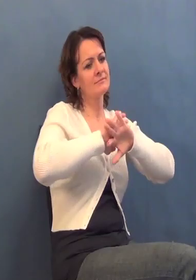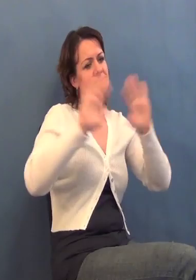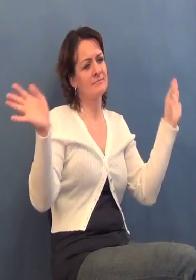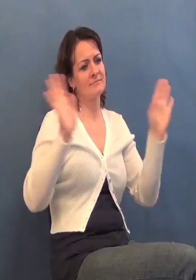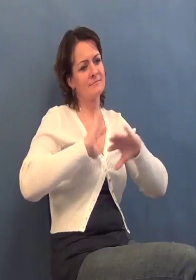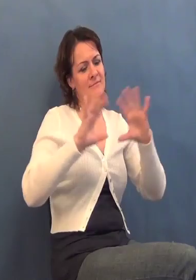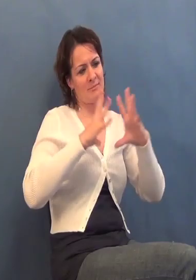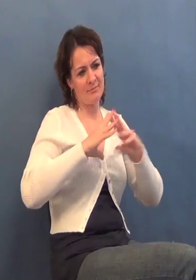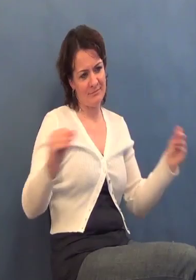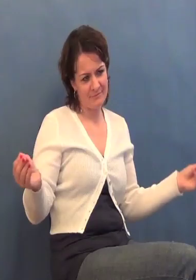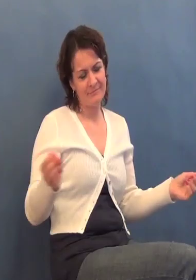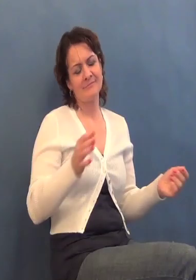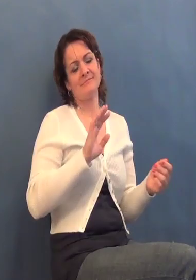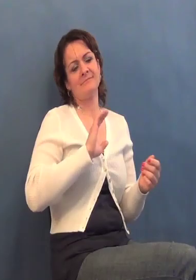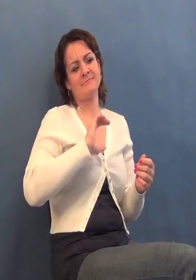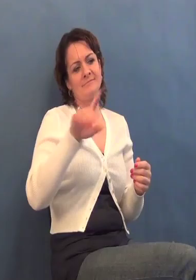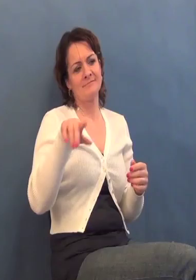Kończą i wychodzą.